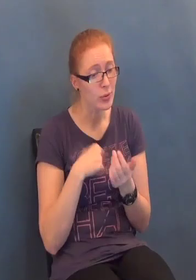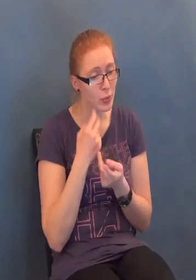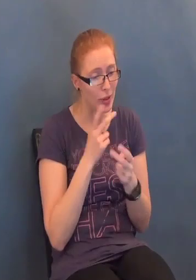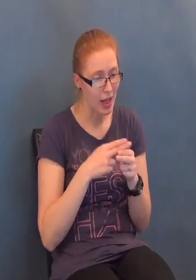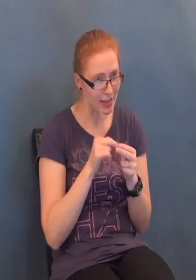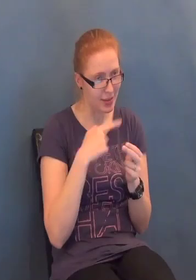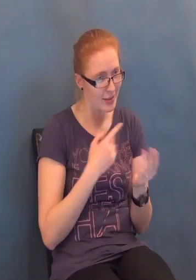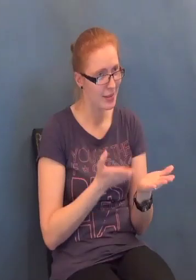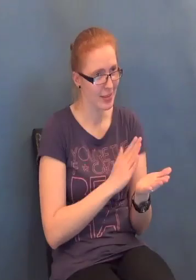Właśnie, przejrzę kalendarz, poczekaj.